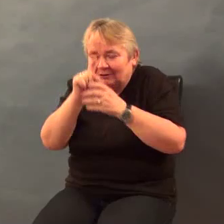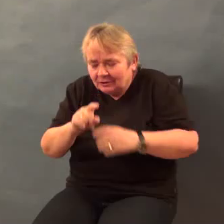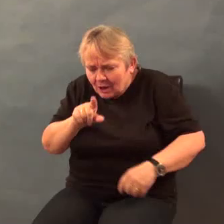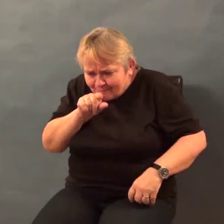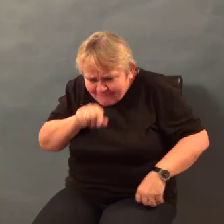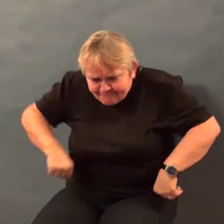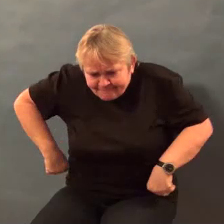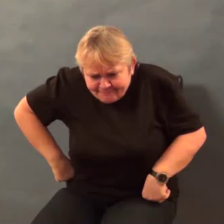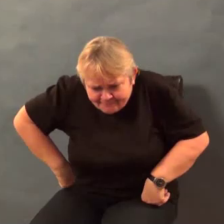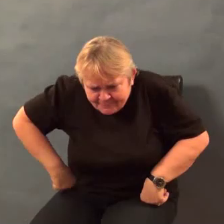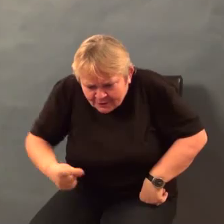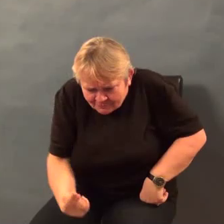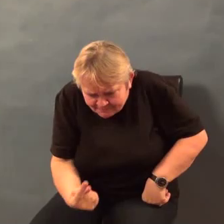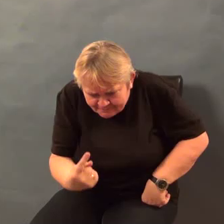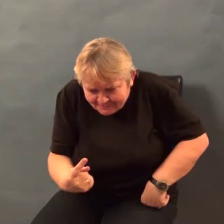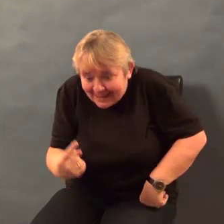Ptak obserwował, że kot był coraz bliżej.